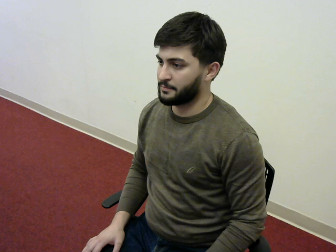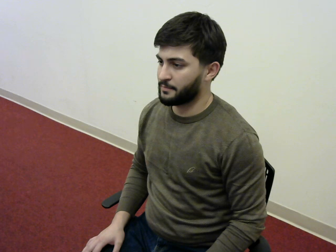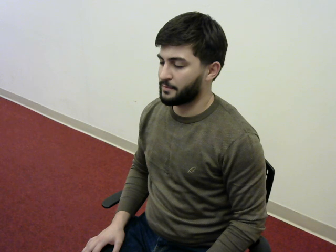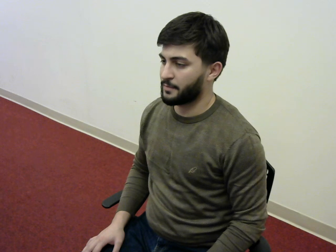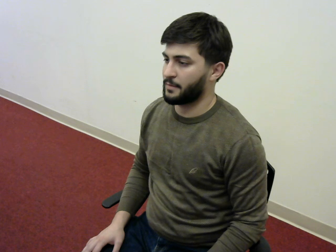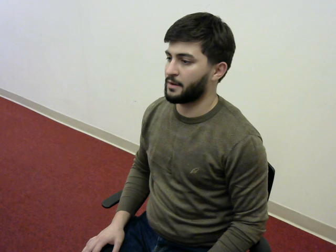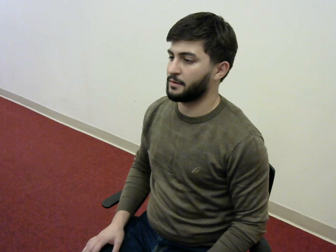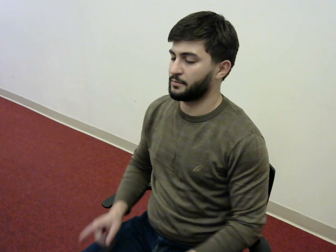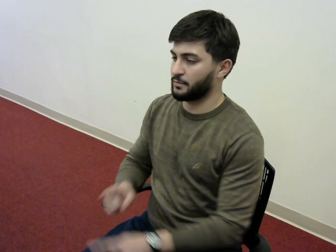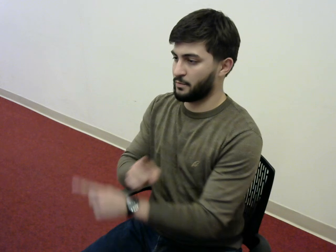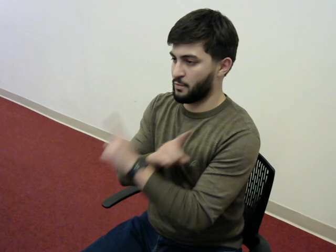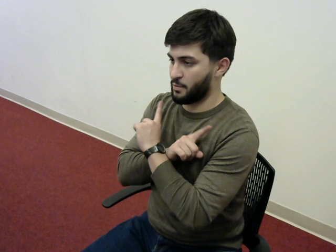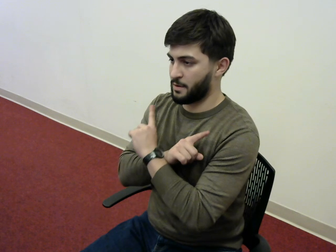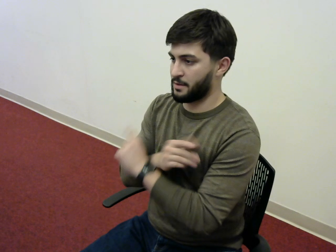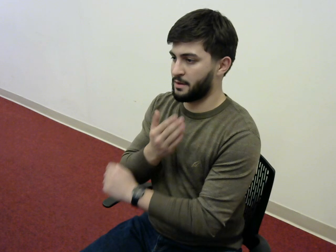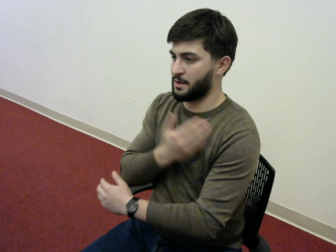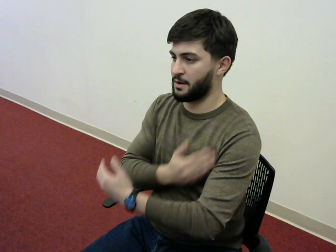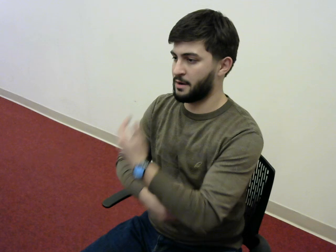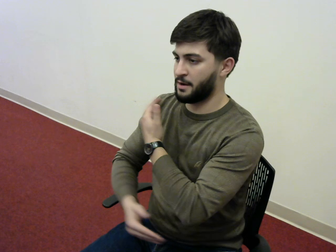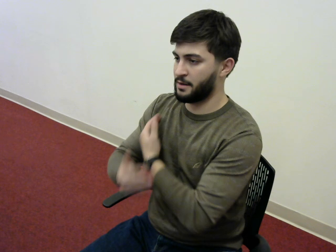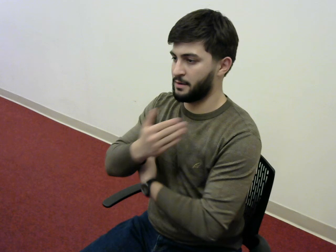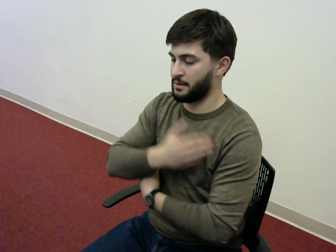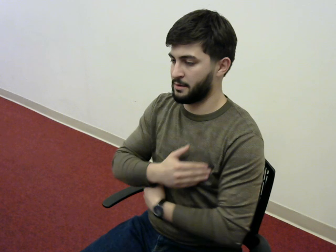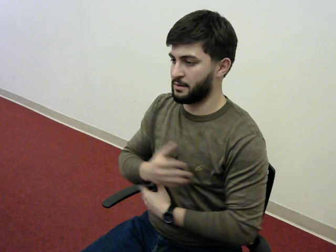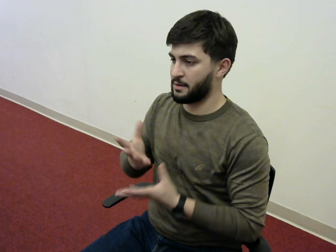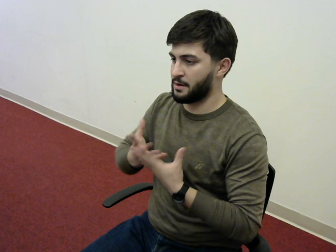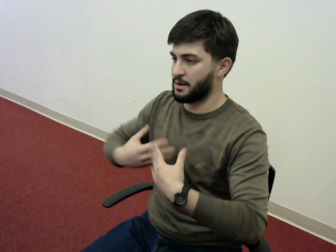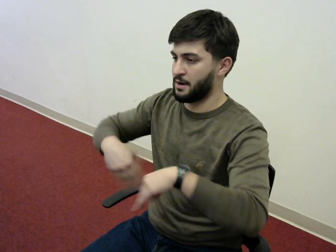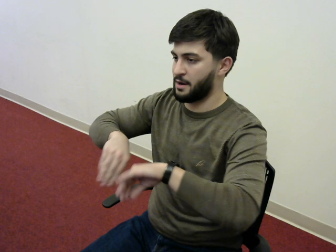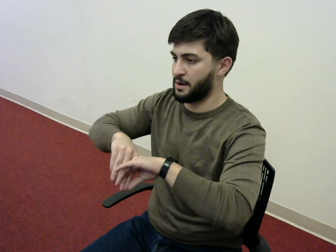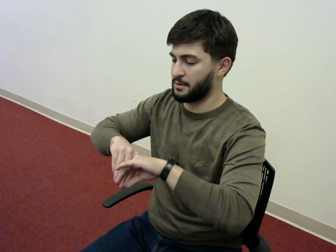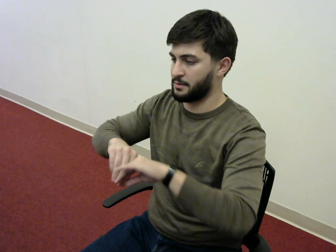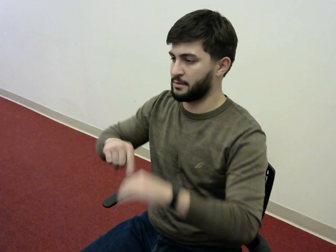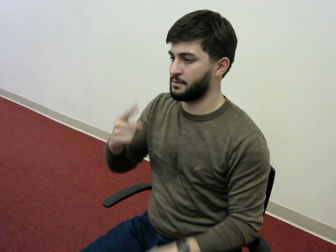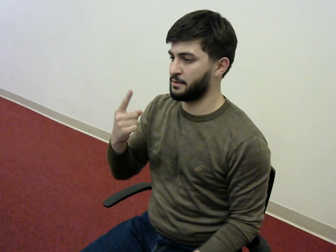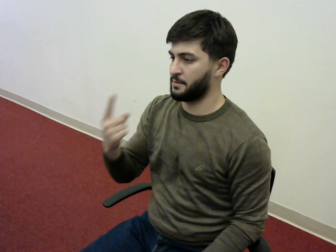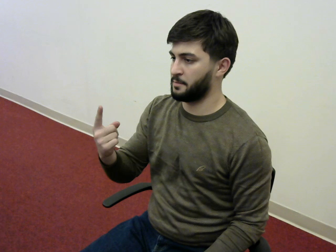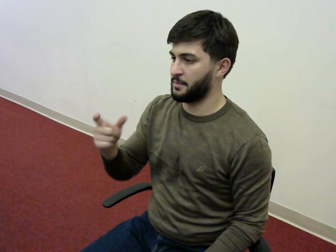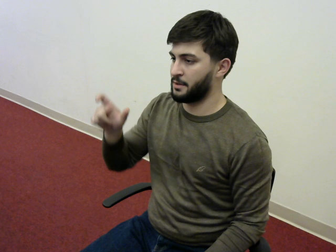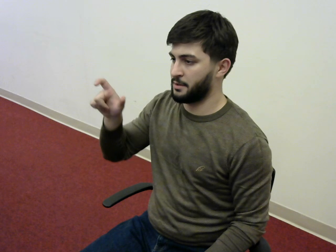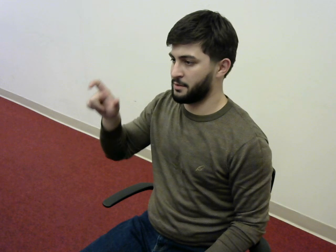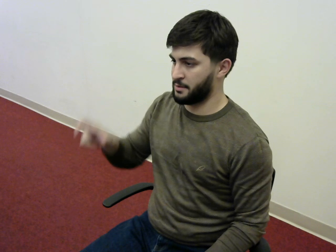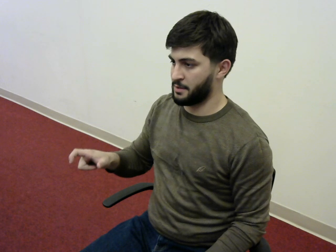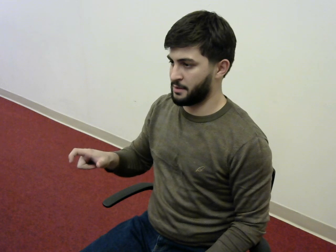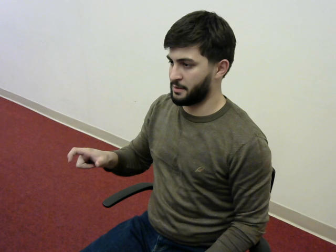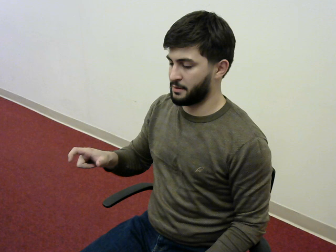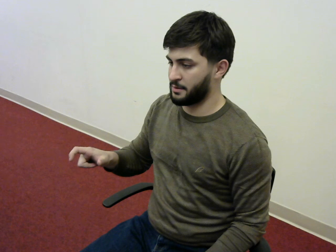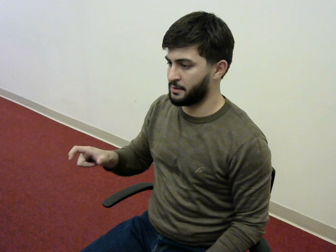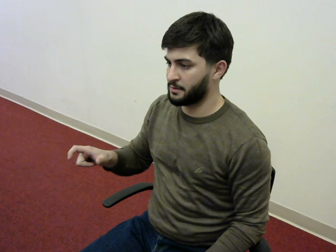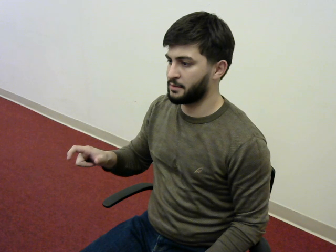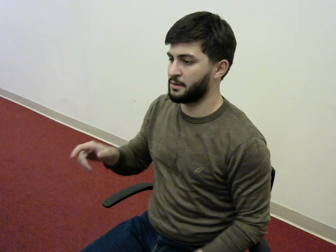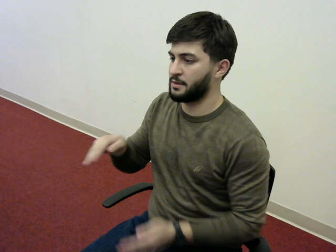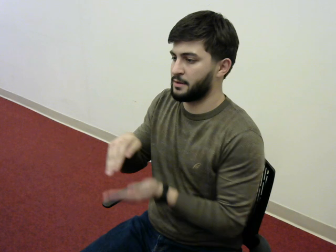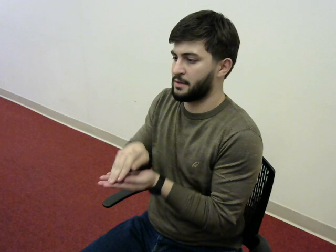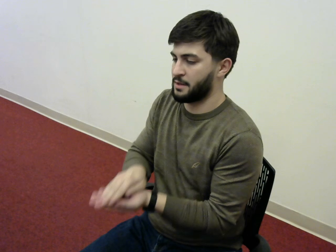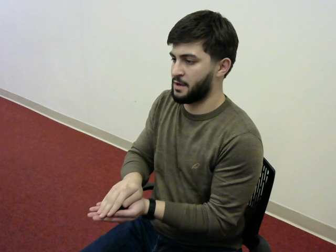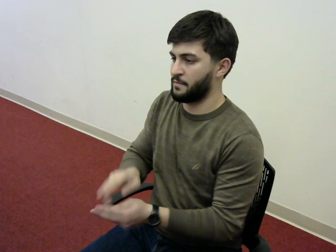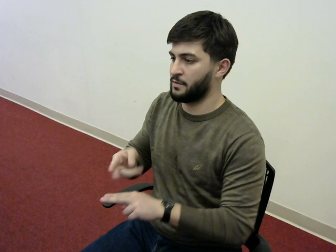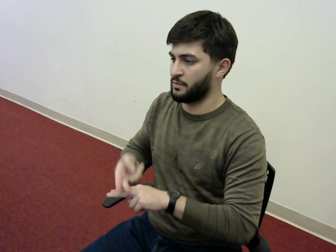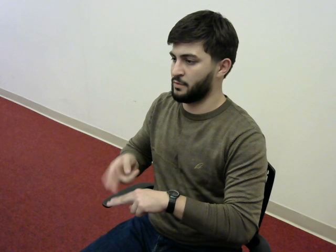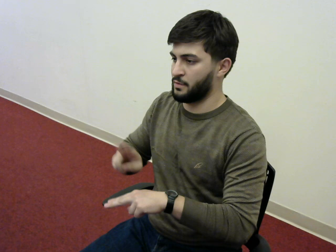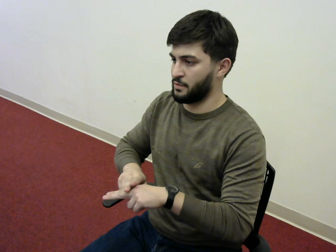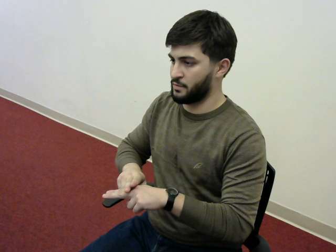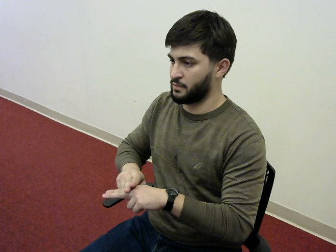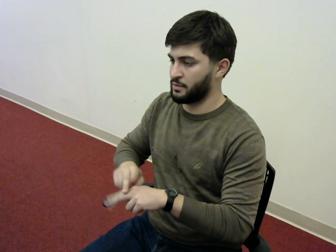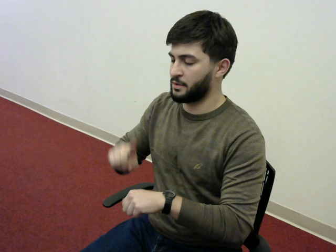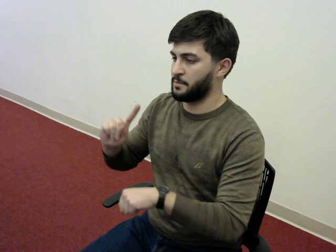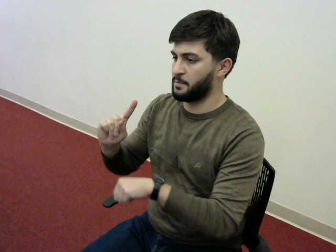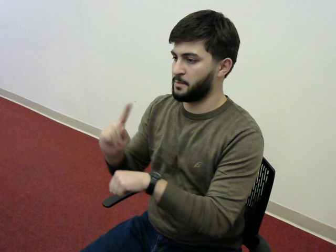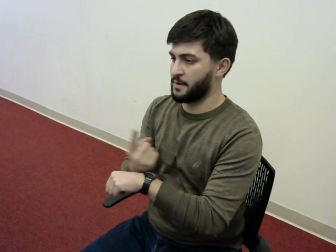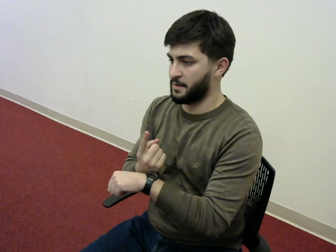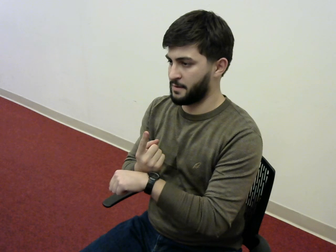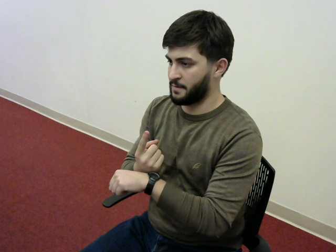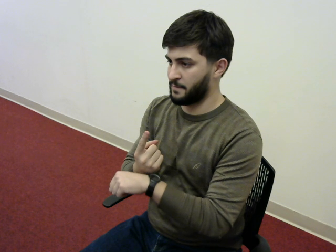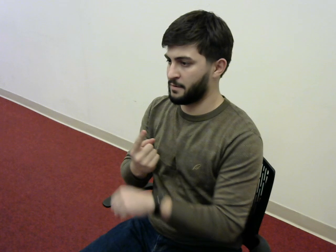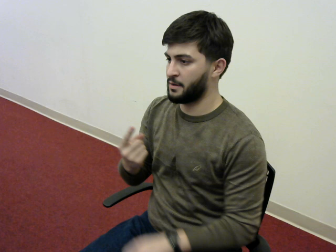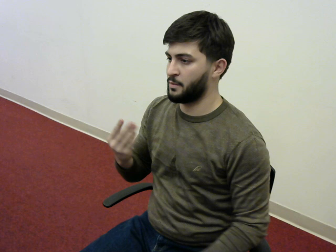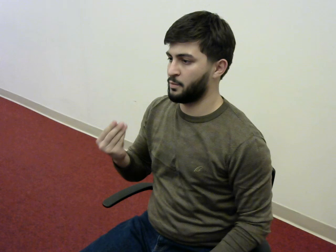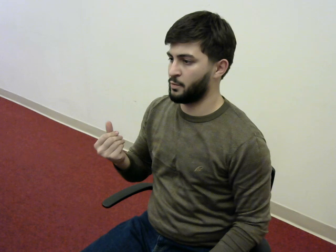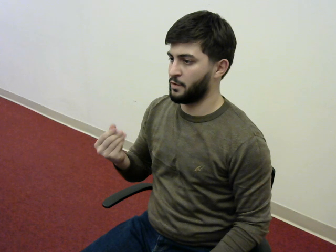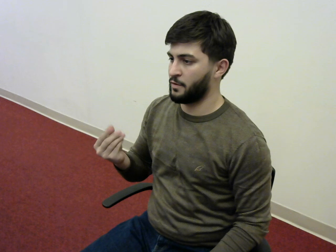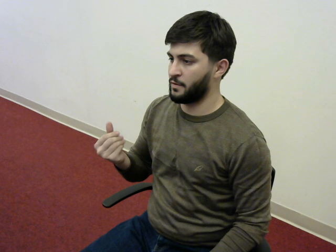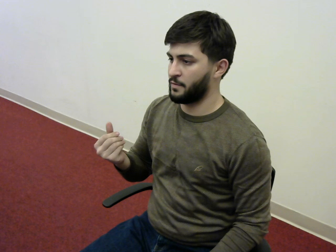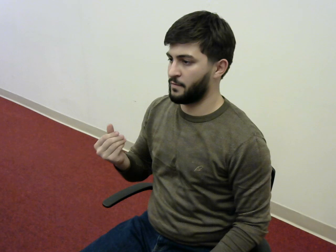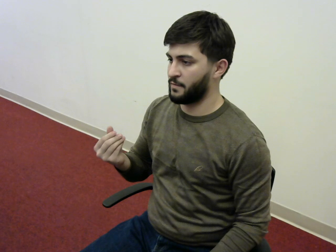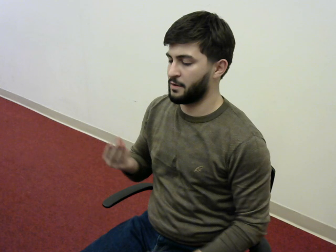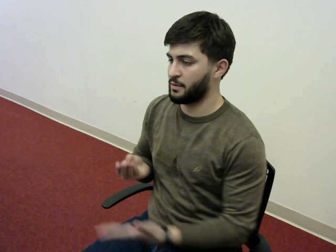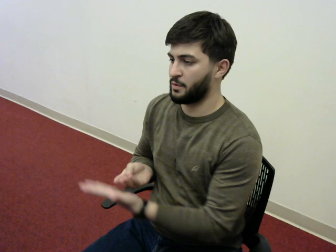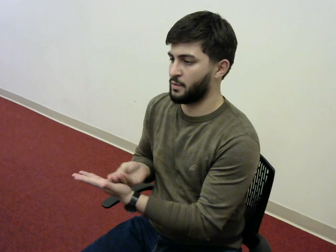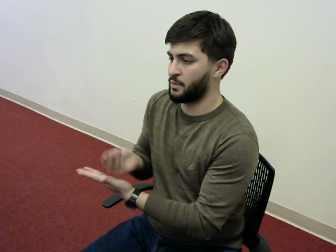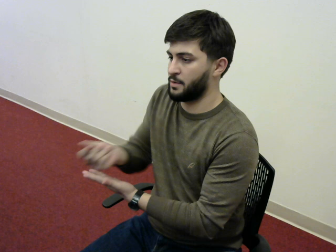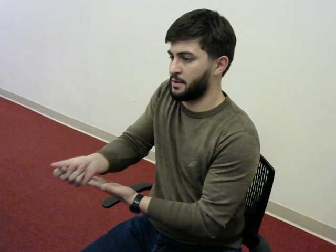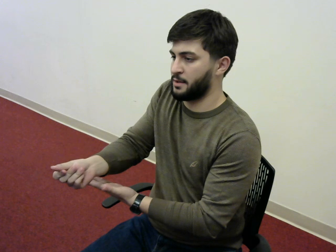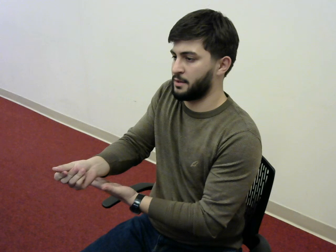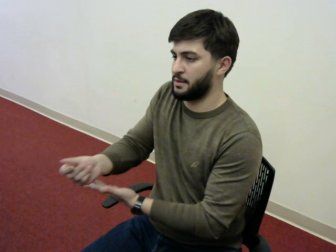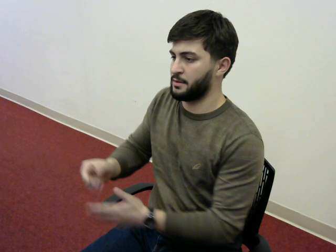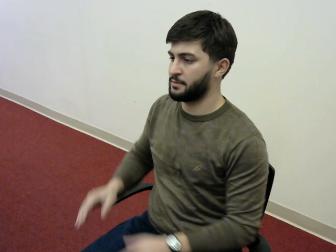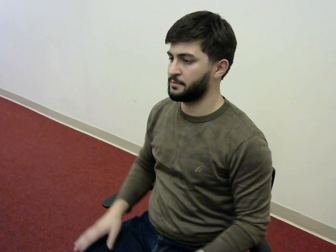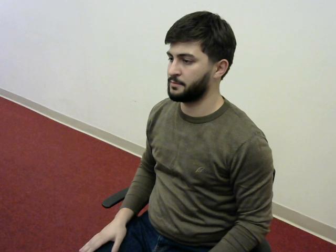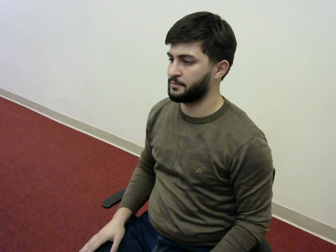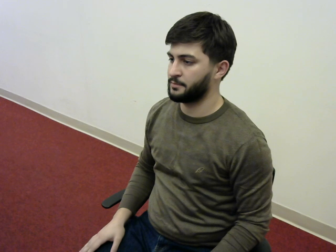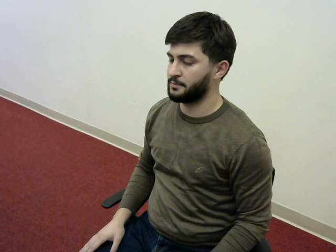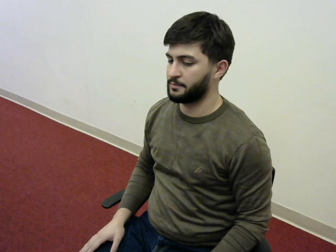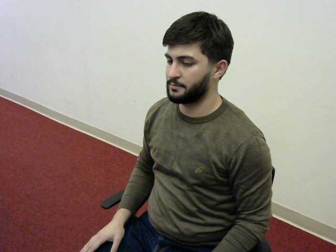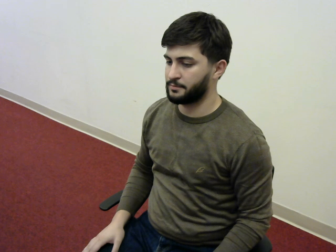Vəfat edən əlilin ailəsindən bir şəxsə dəfn üçün birdəfəlik müavinət ödənilir